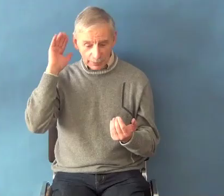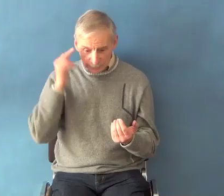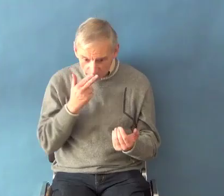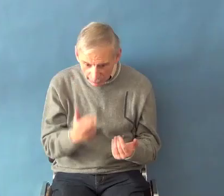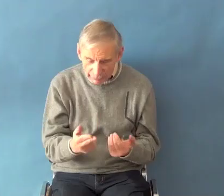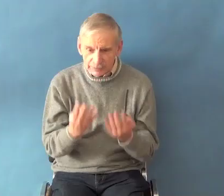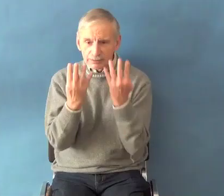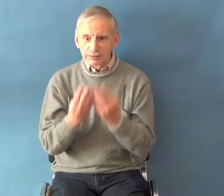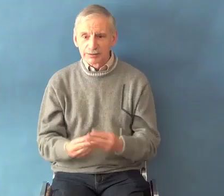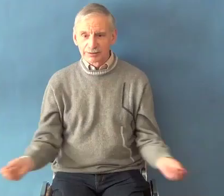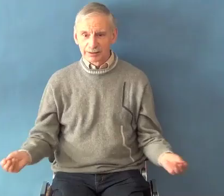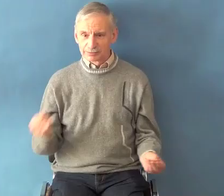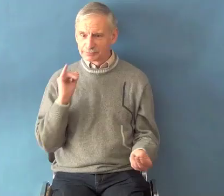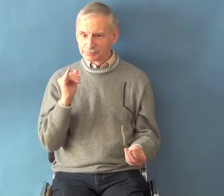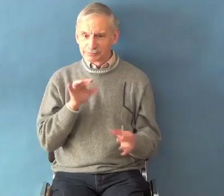Miś zobaczył, że płot zniknął.